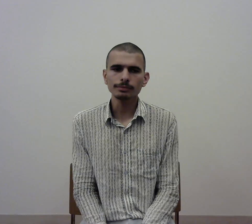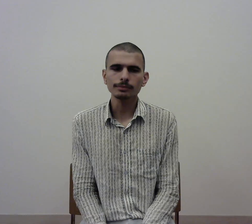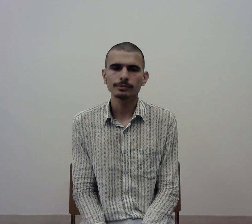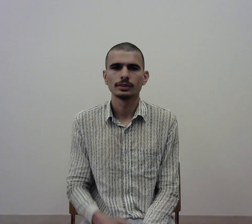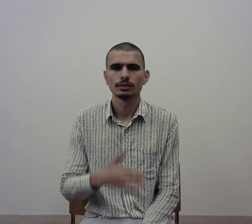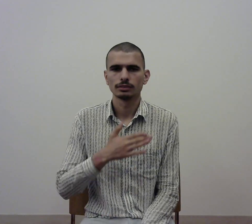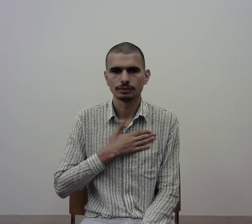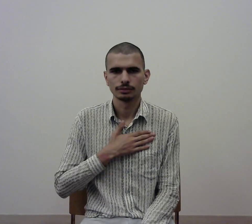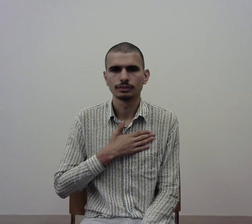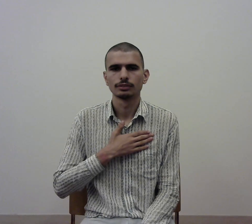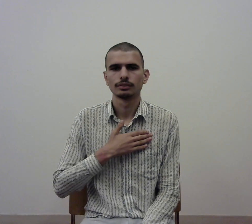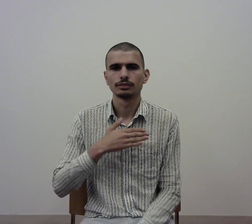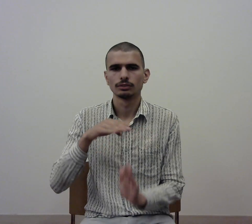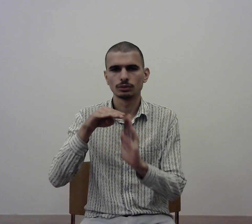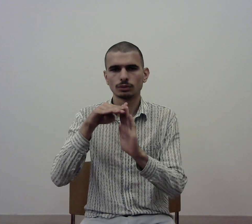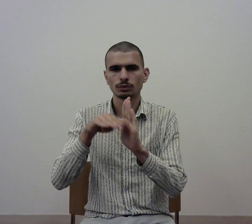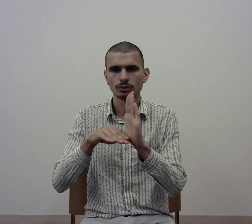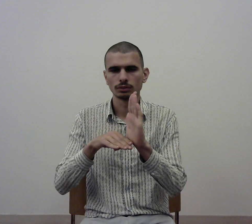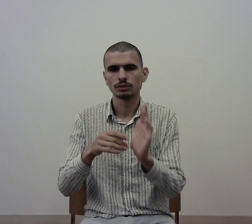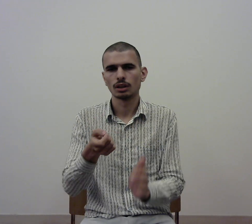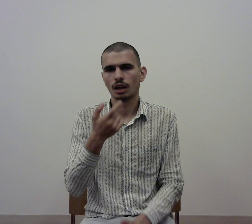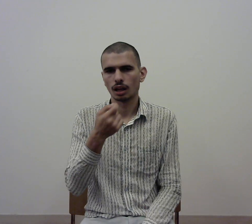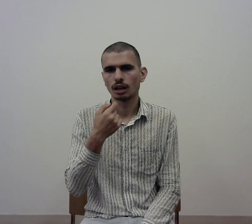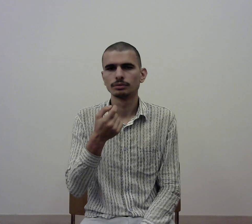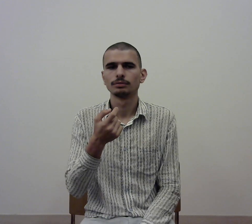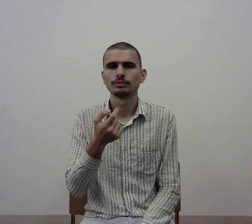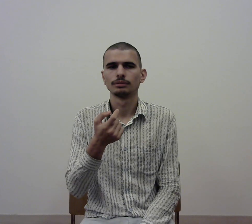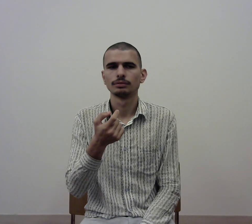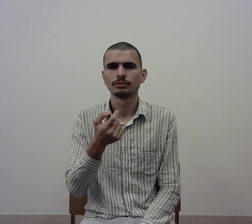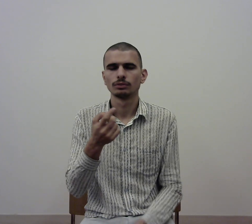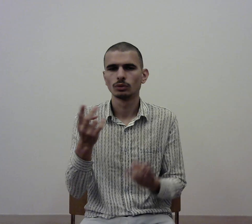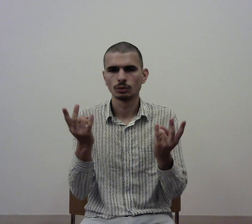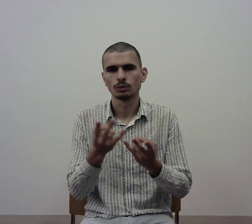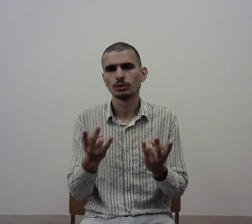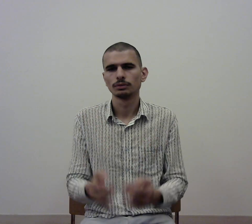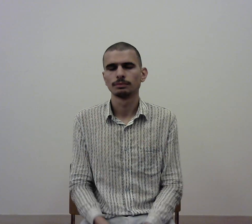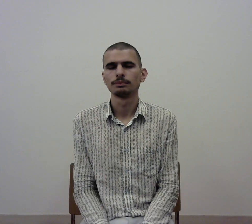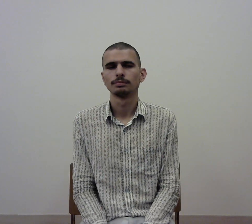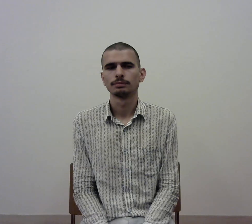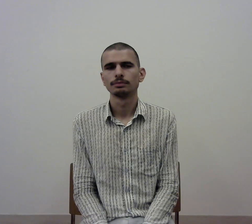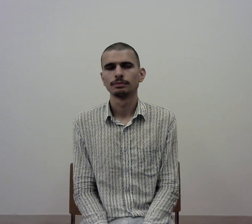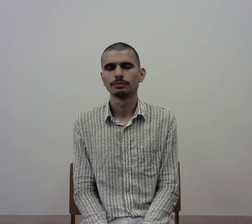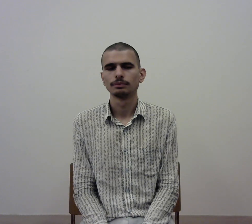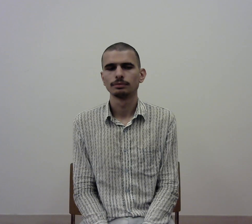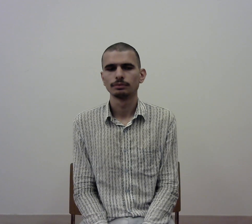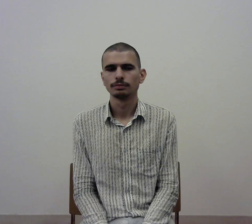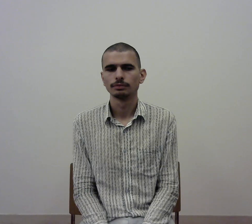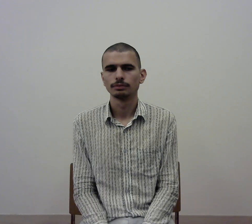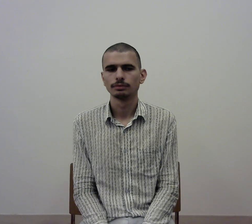Mənə siyahıdakı dərmanlar lazımdır